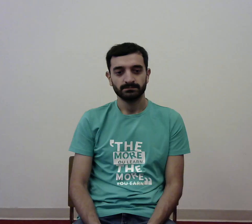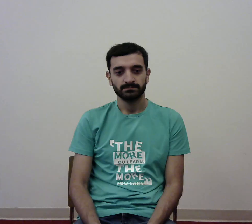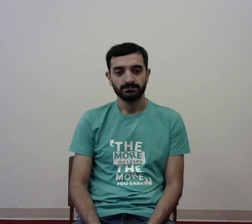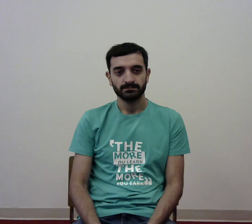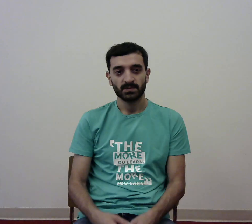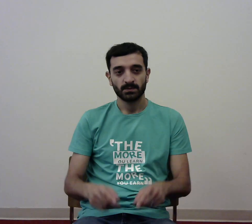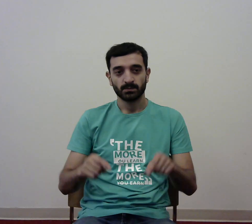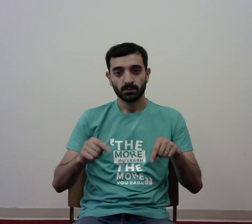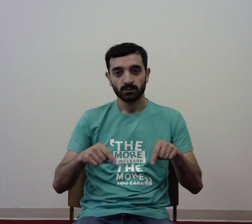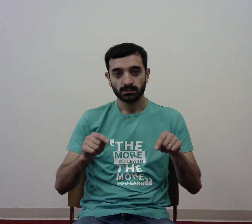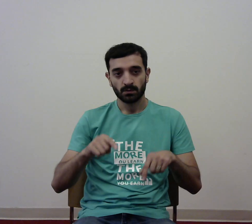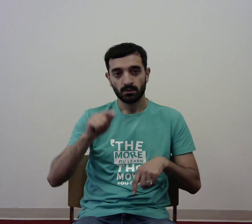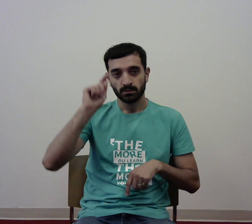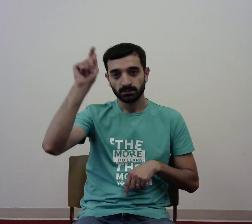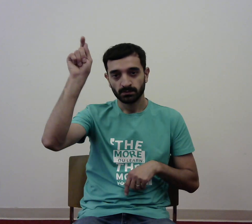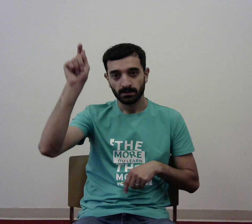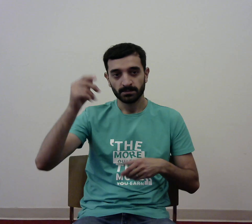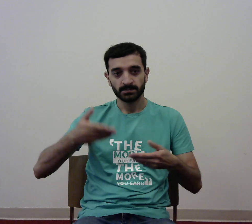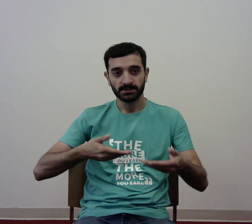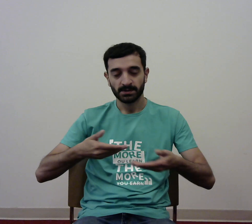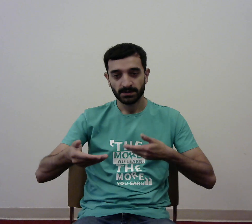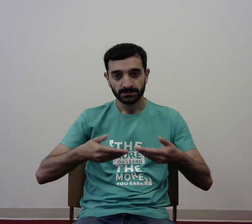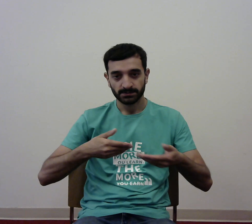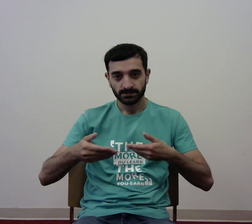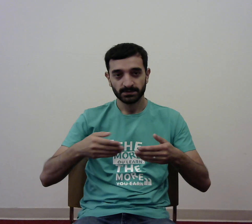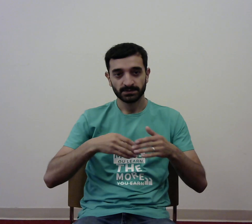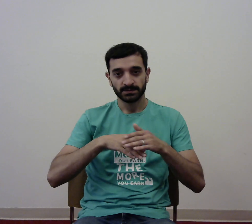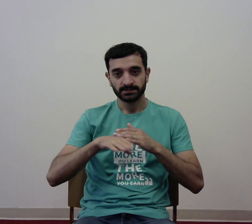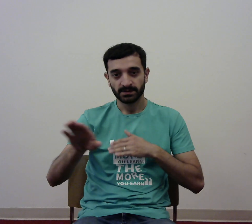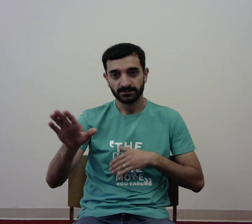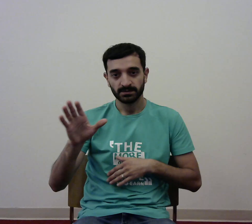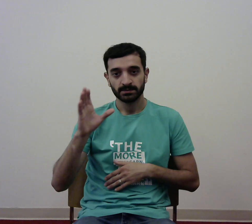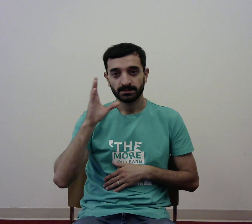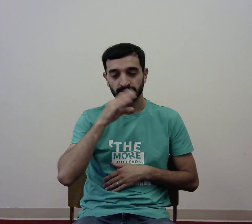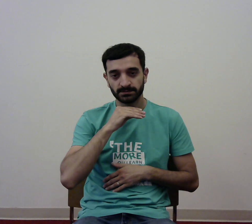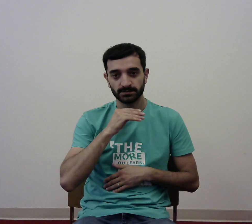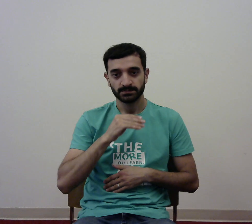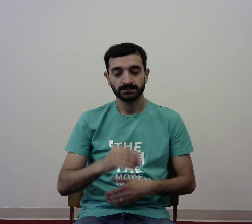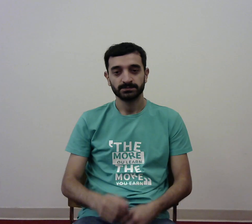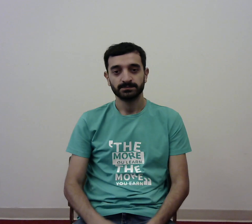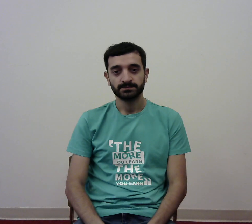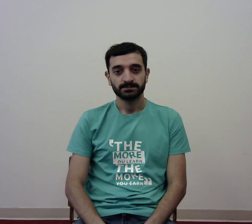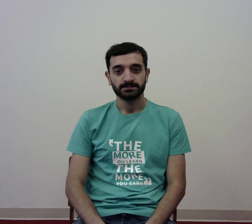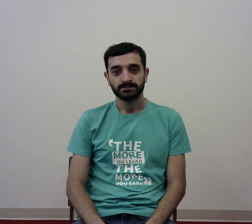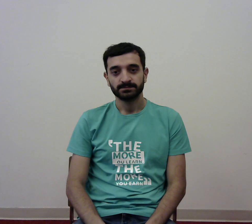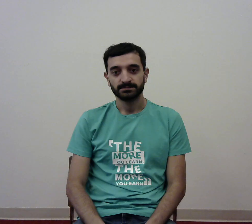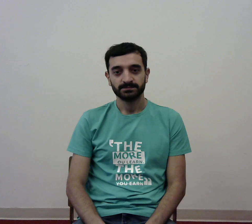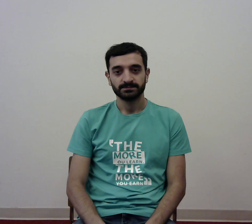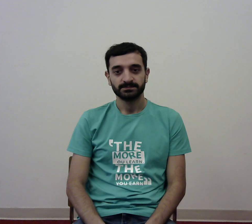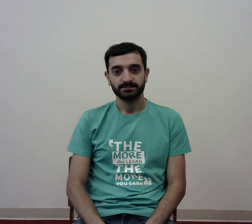Burdan ora piyada gedə bilərəmmi?